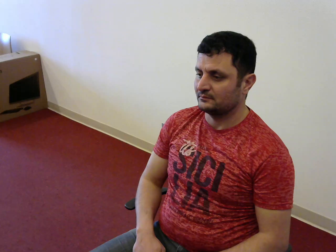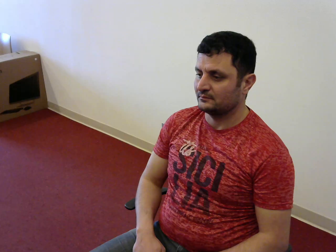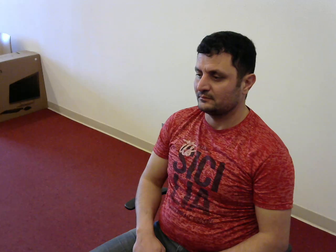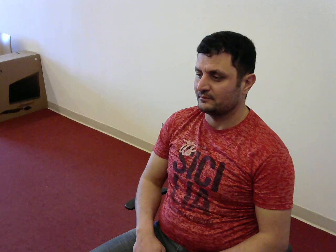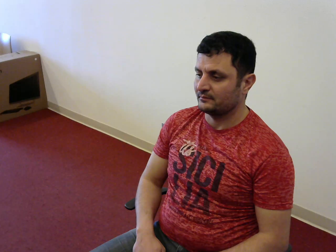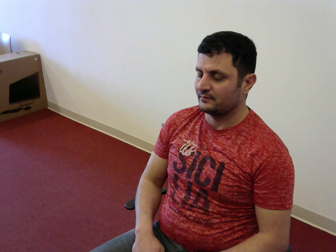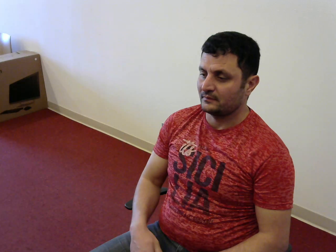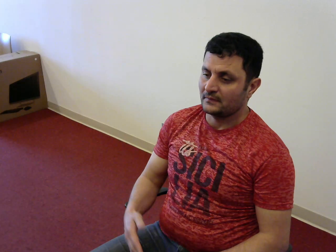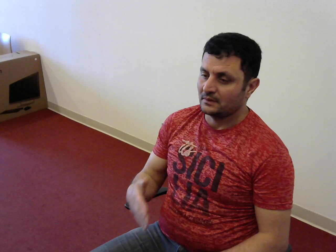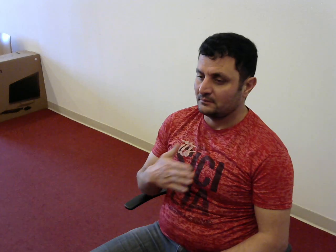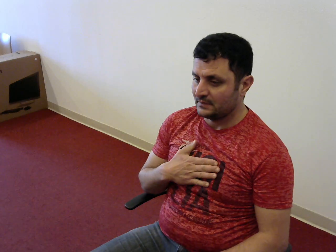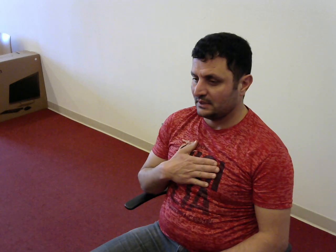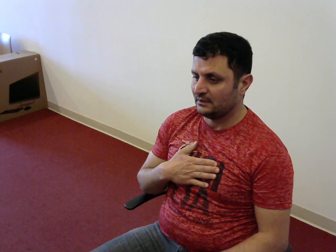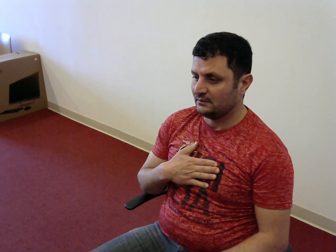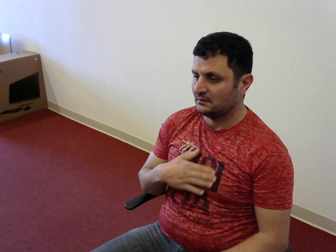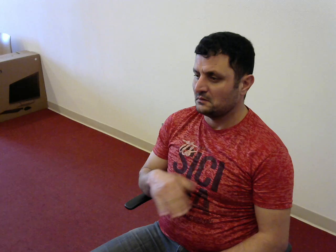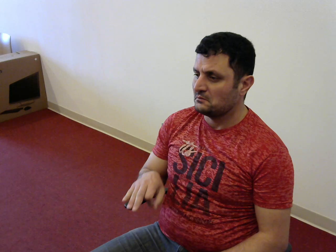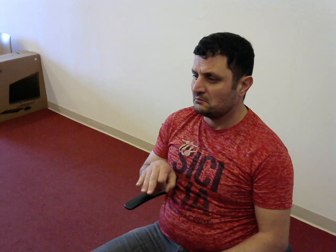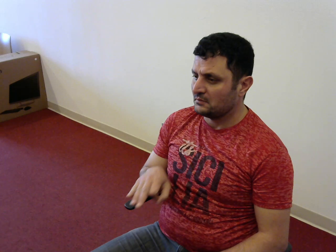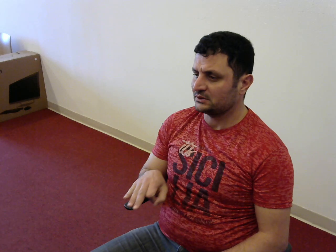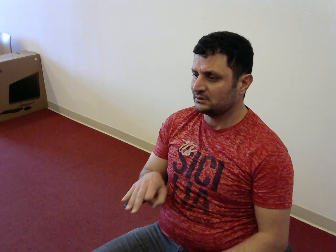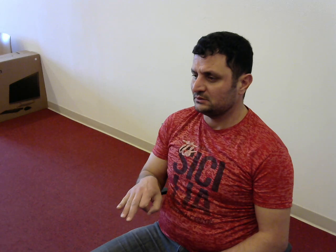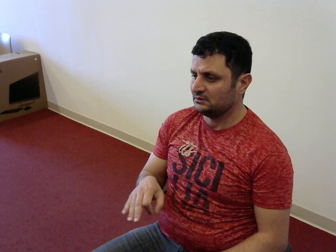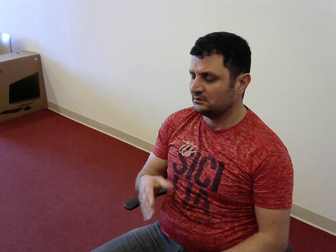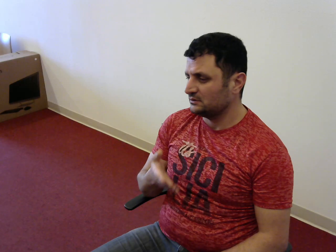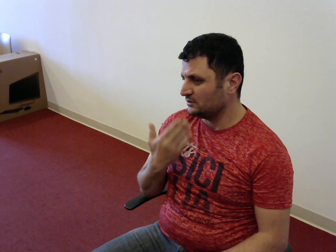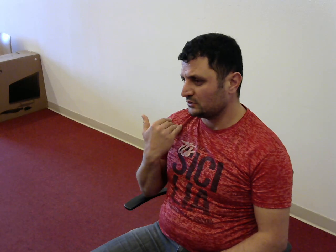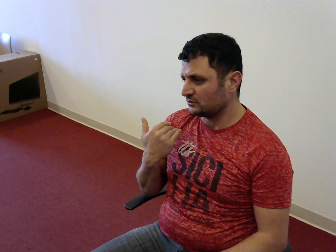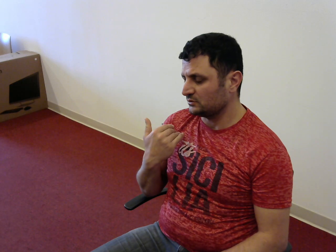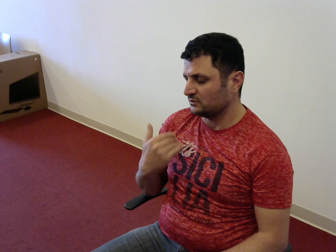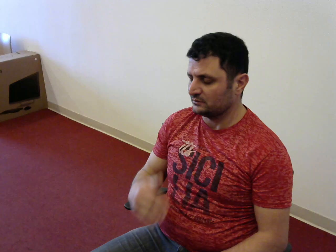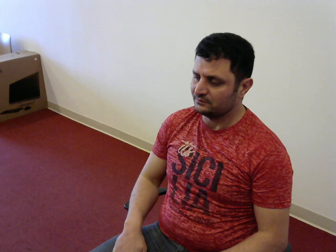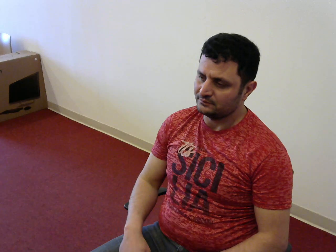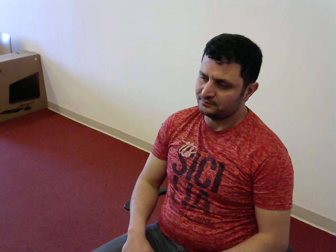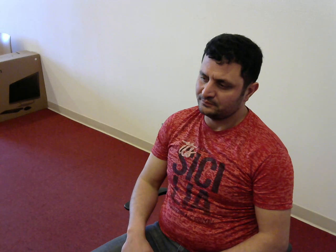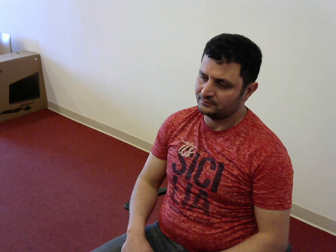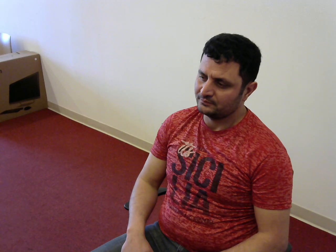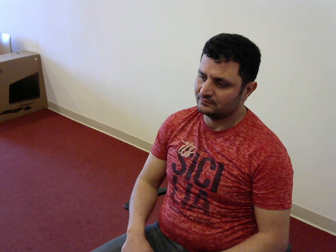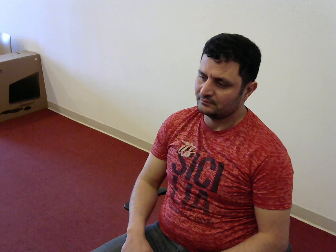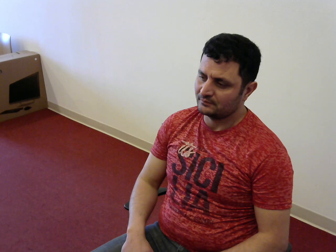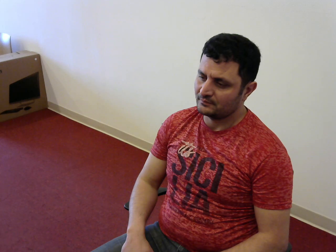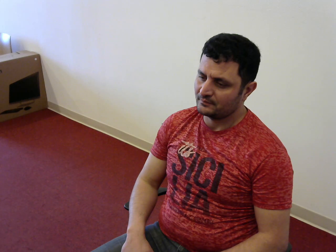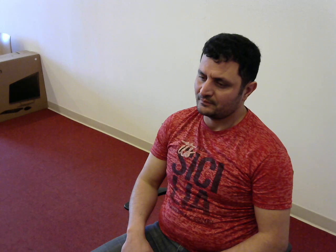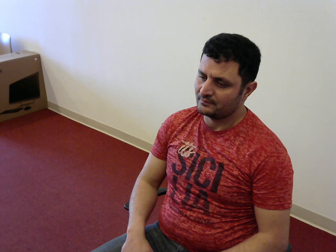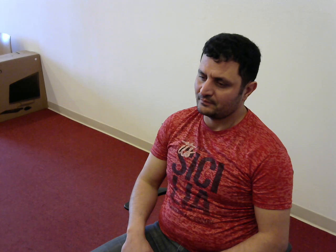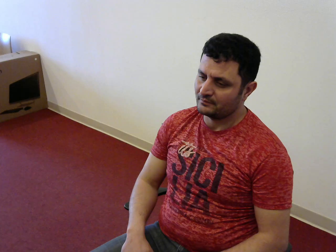Mənim avtomobilim yoxdur